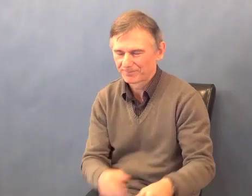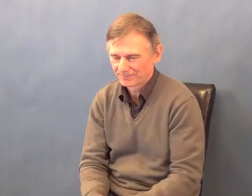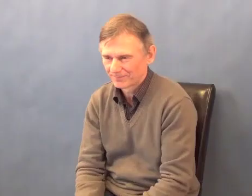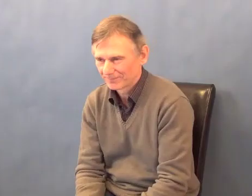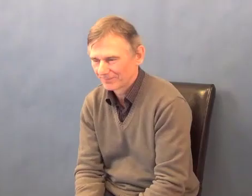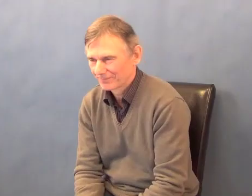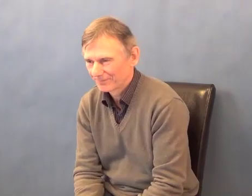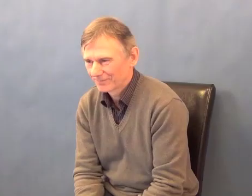Następny.